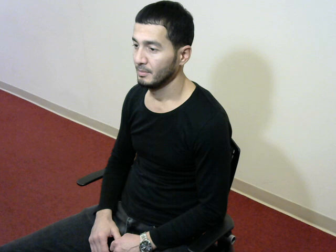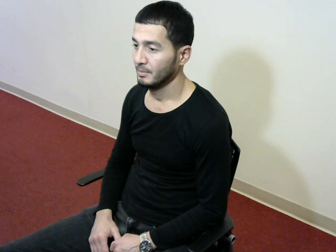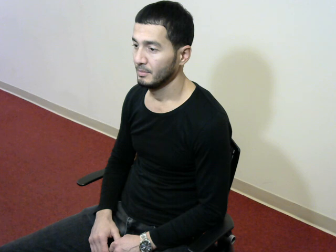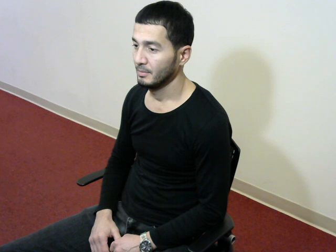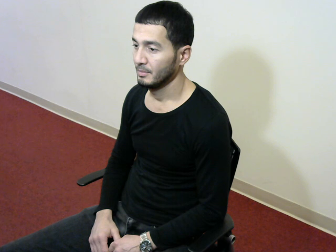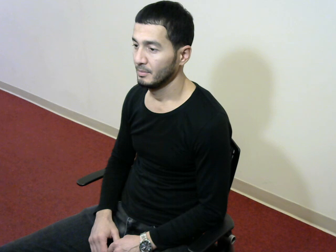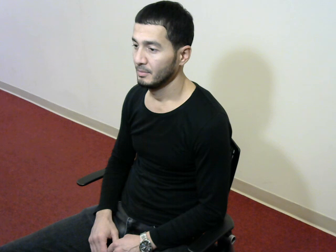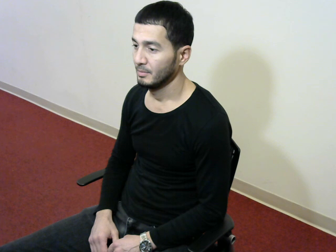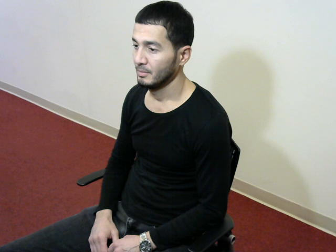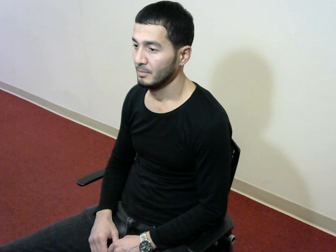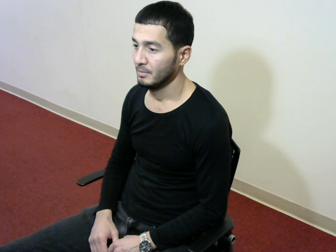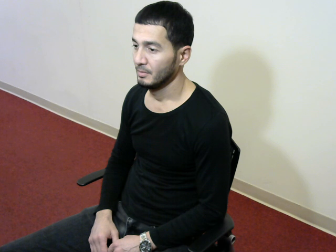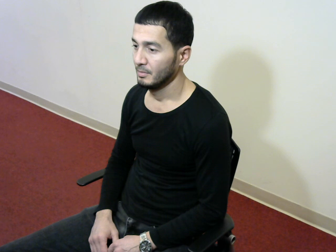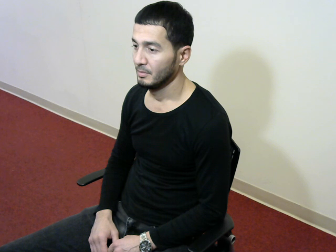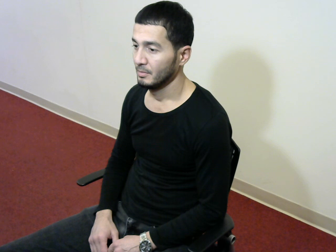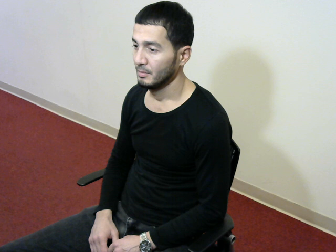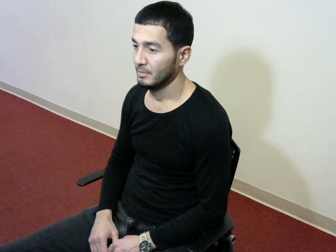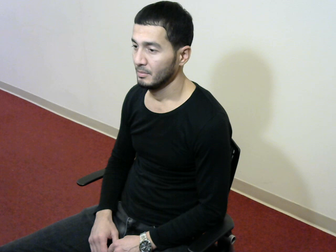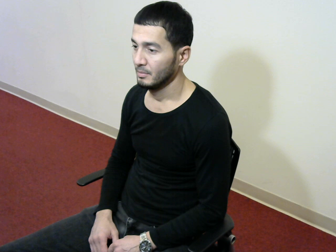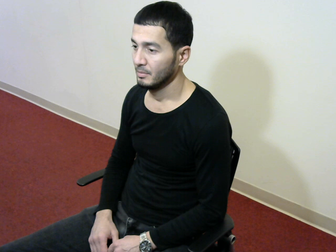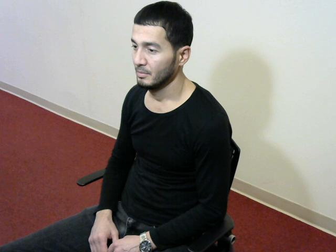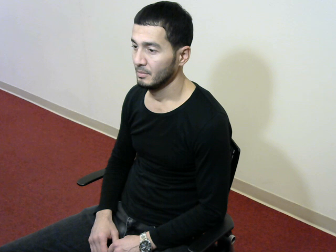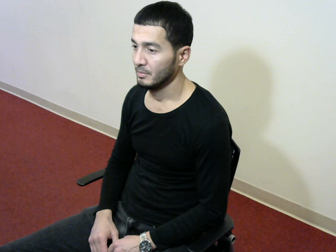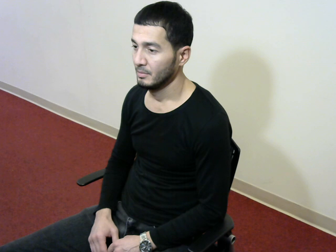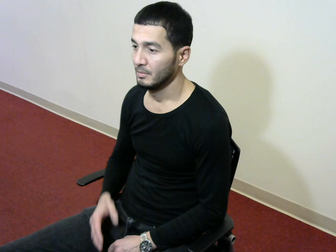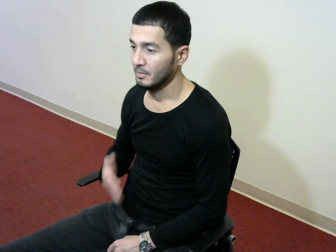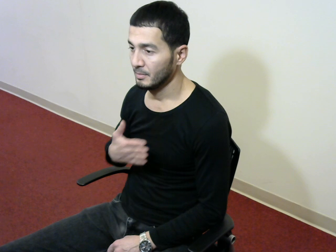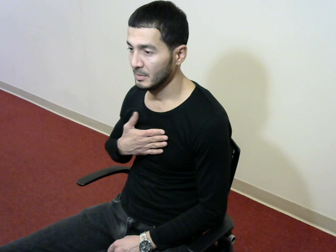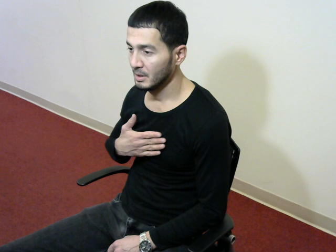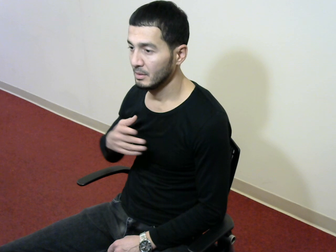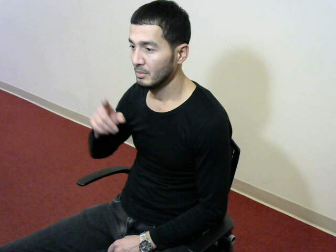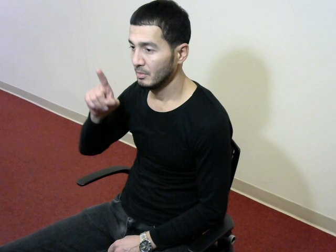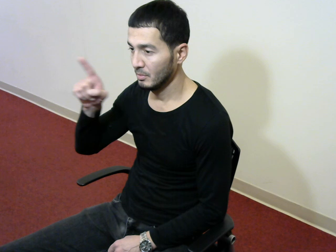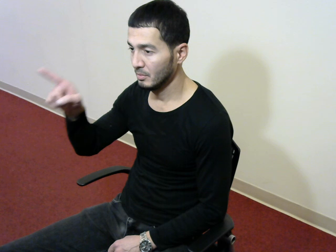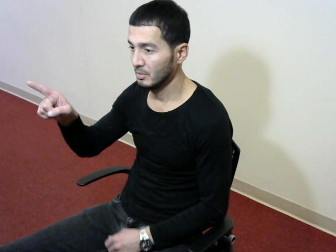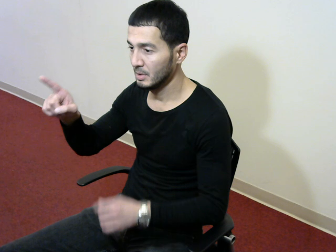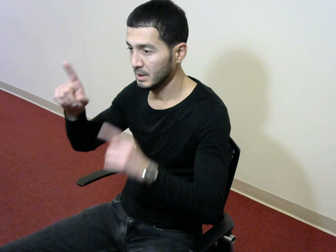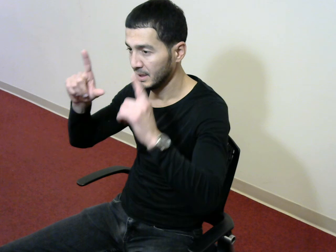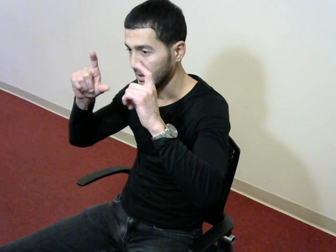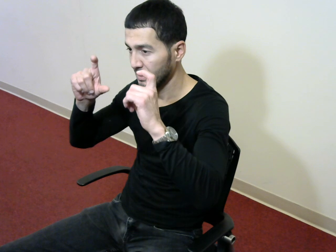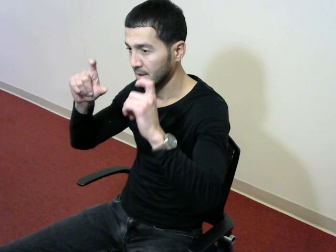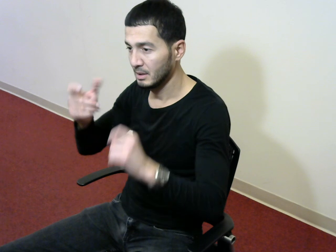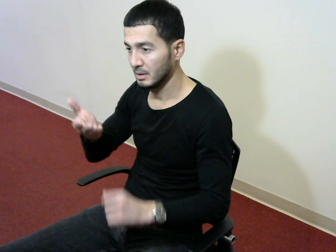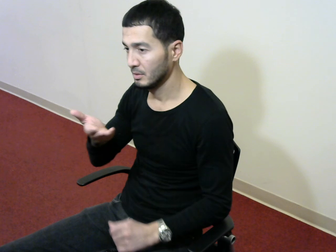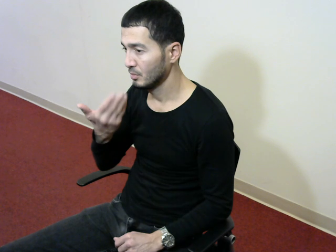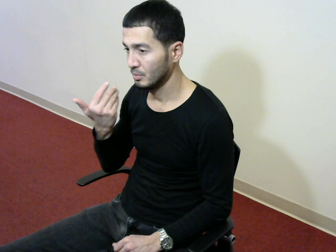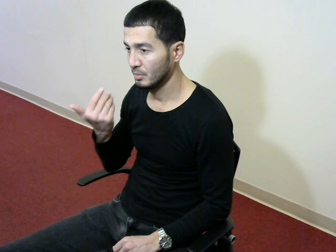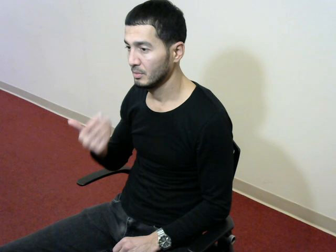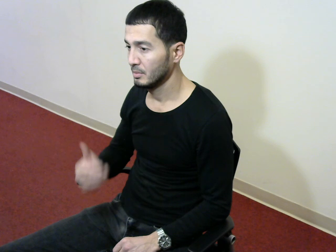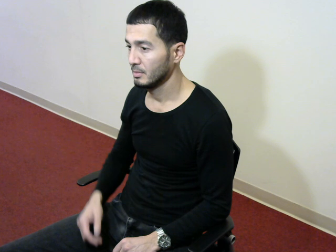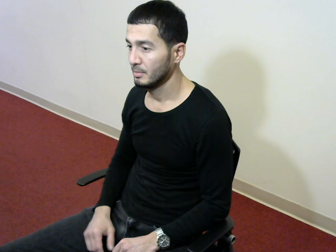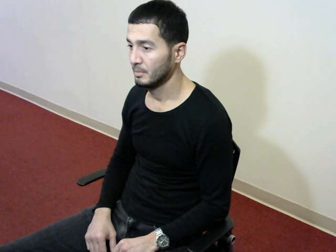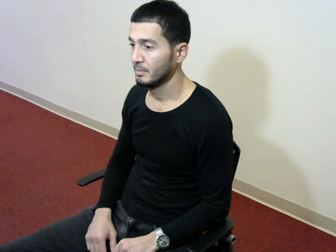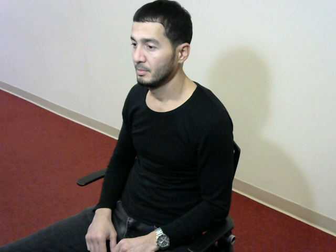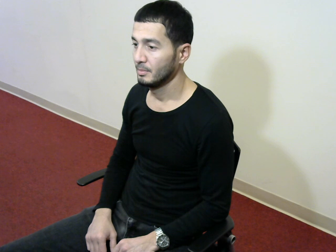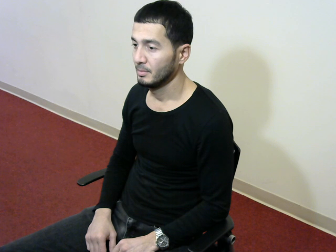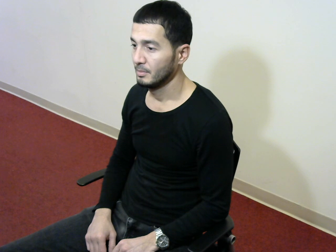Məndə onun şəkli yoxdur